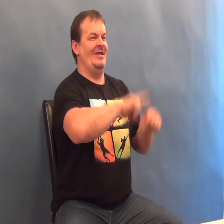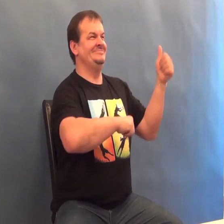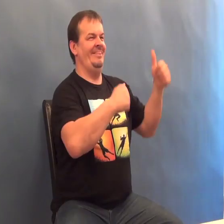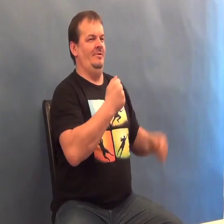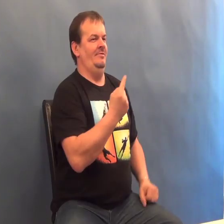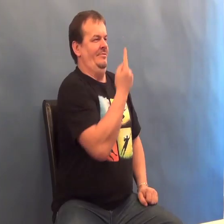Charlie Chaplin pokazuje, że to kosztuje jeden.